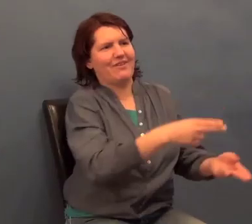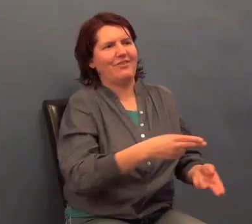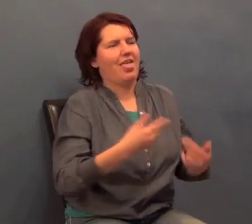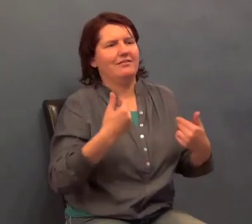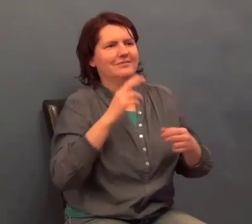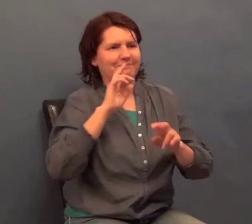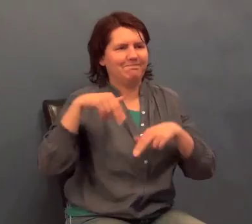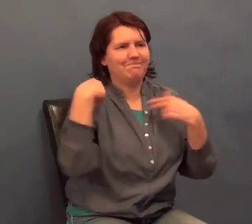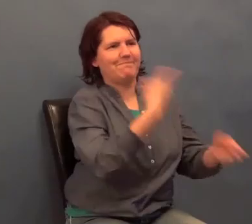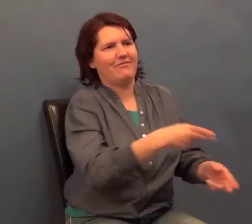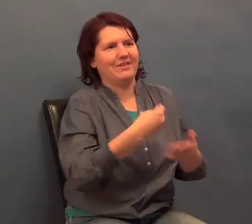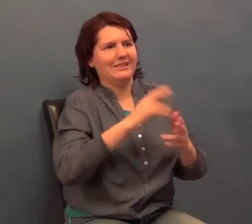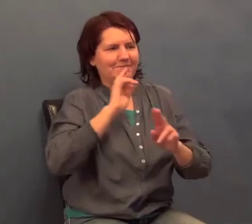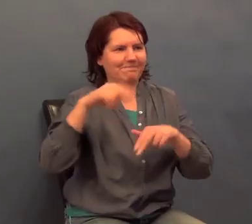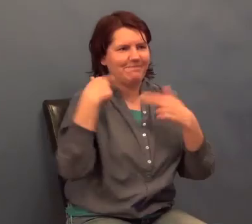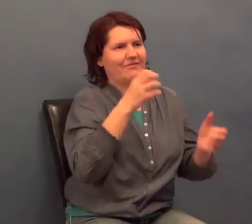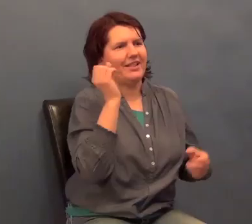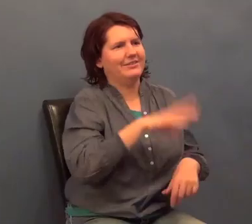Nie chce ich, zwraca pieniądze.